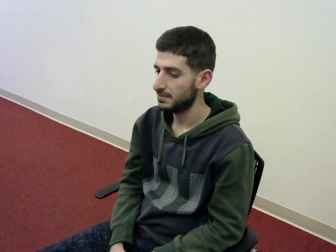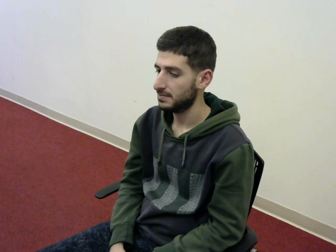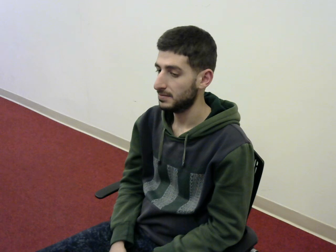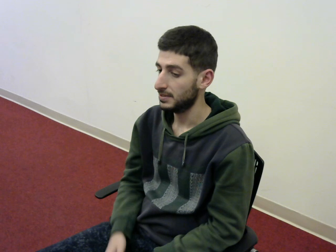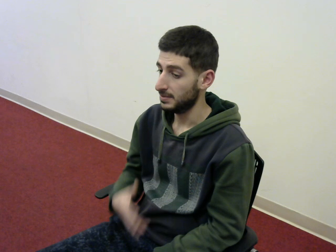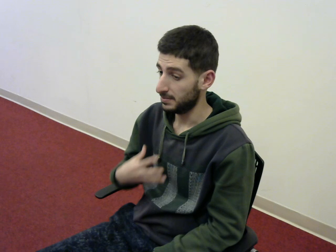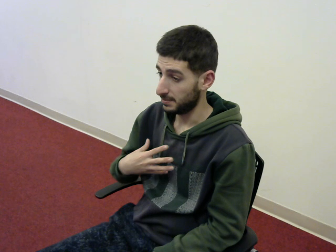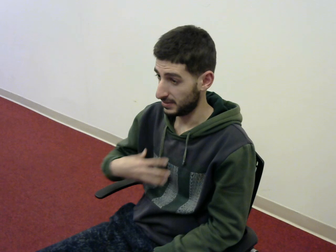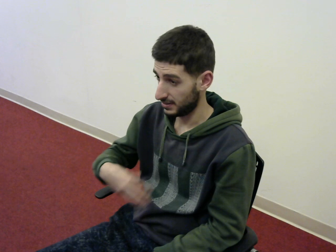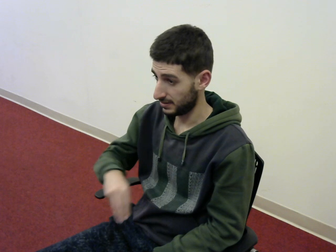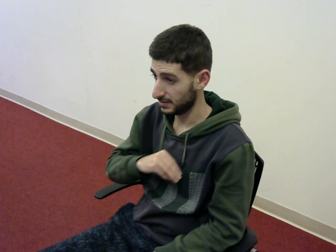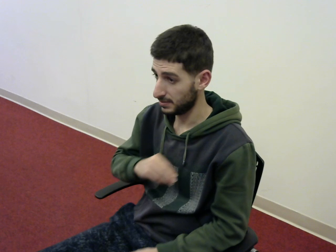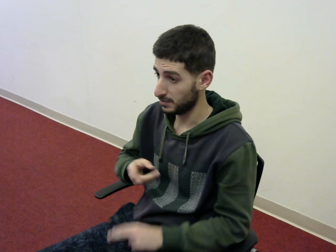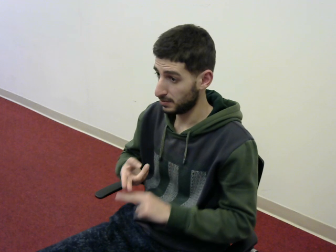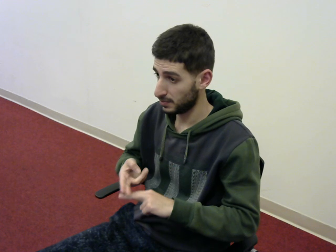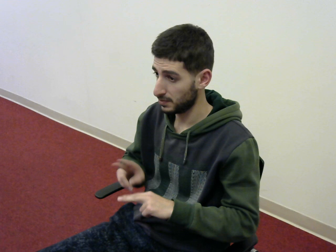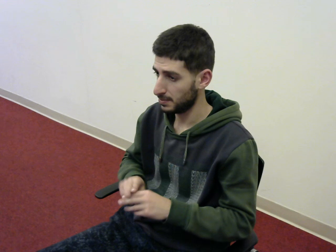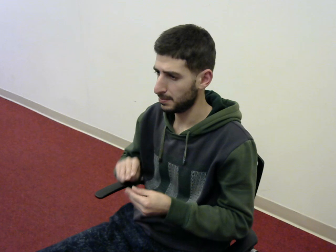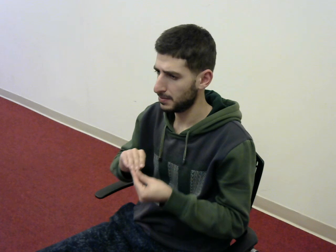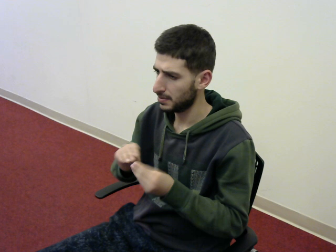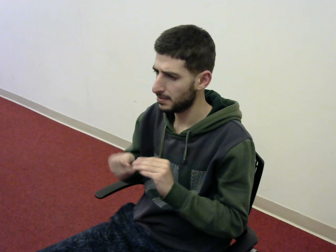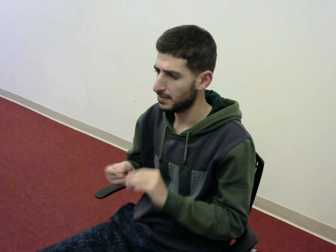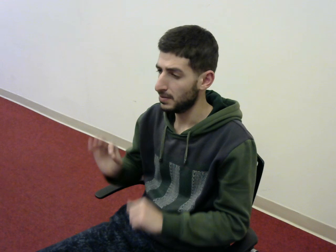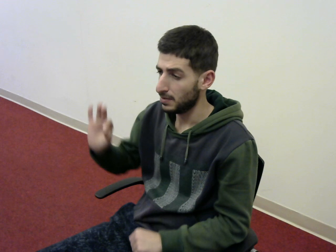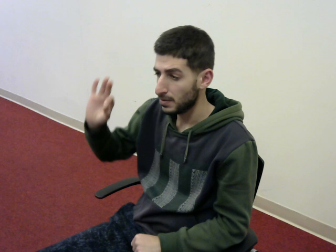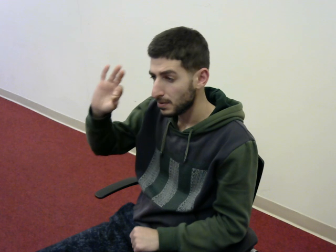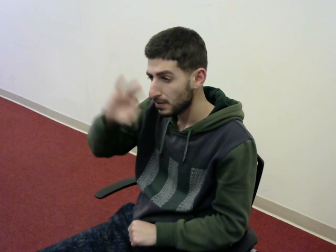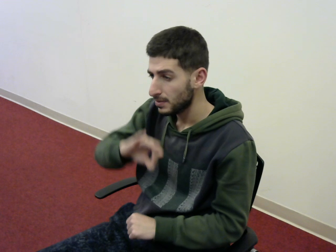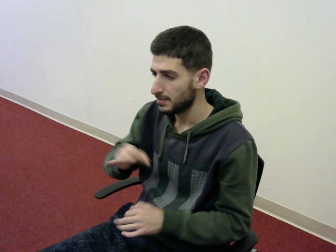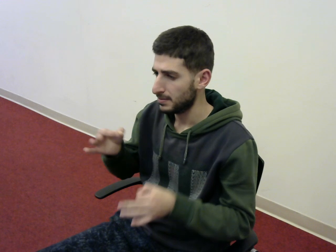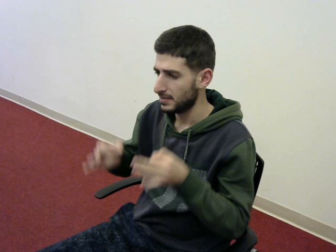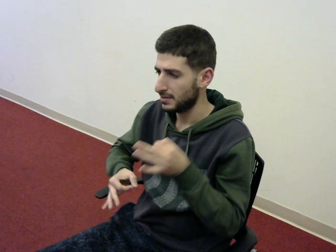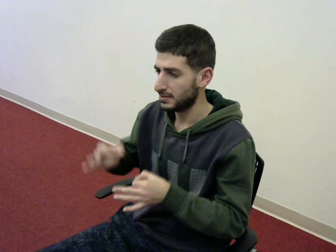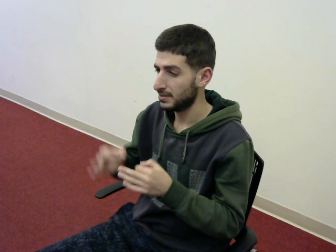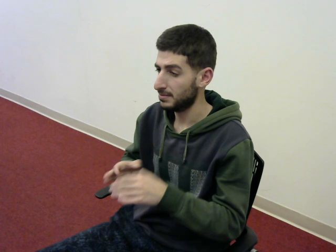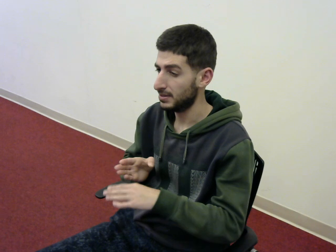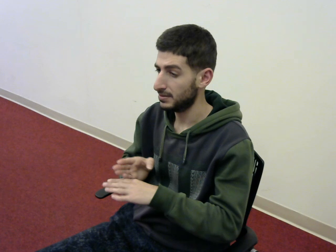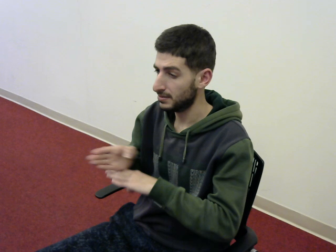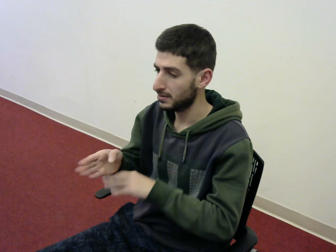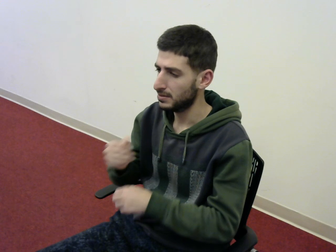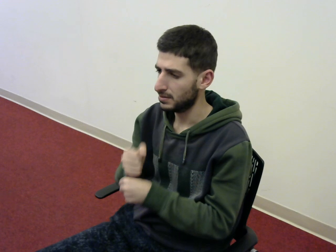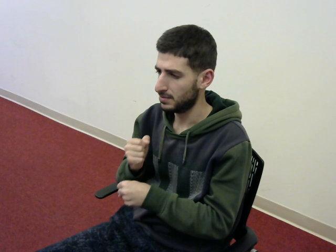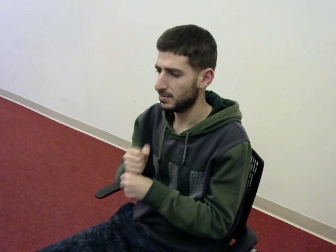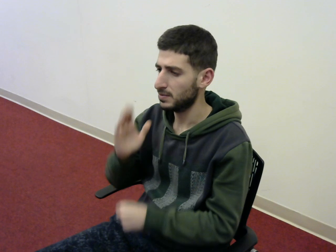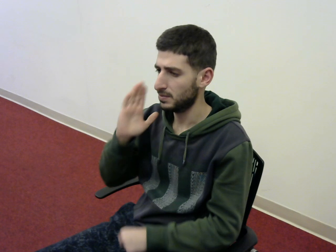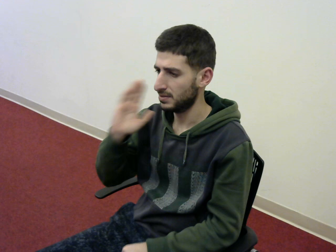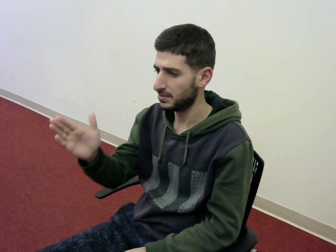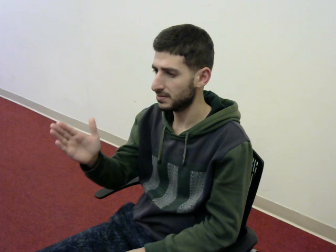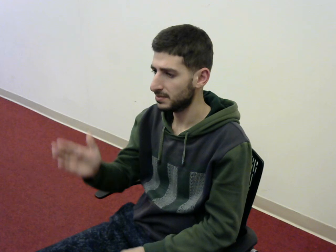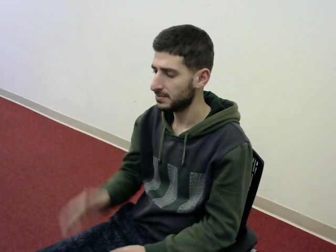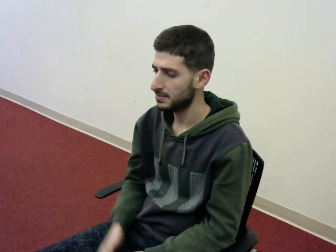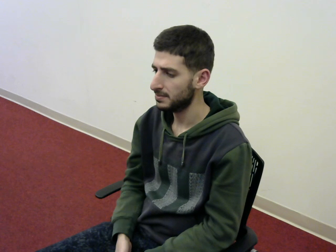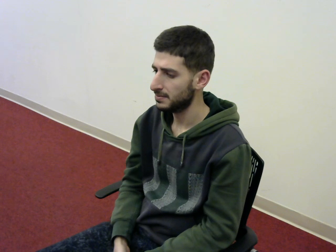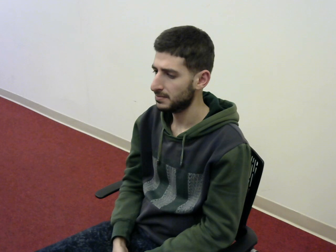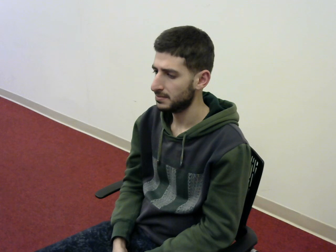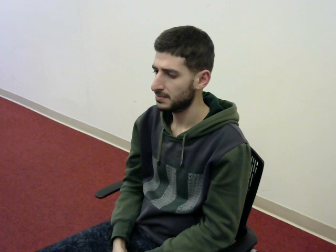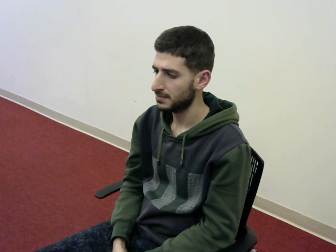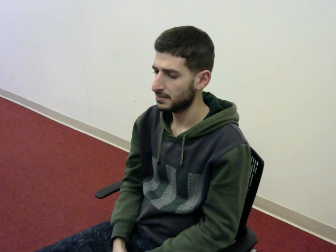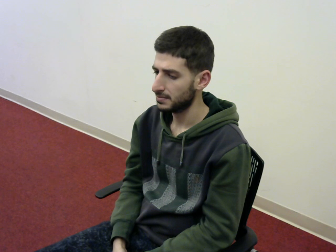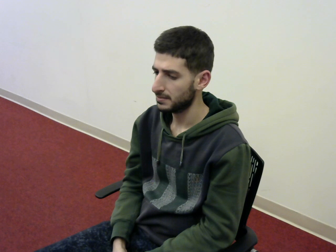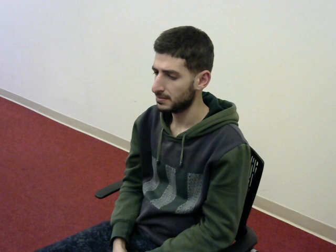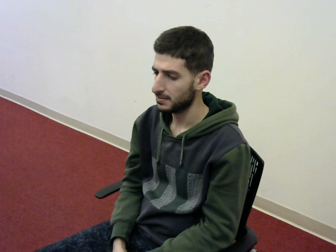Biz bu məsələ ilə bağlı məhkəməyə müraciət edəcəyik